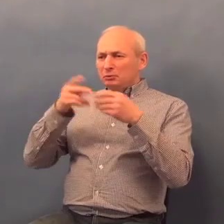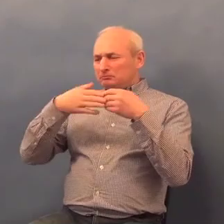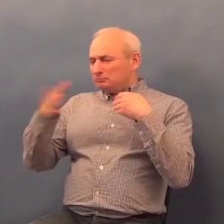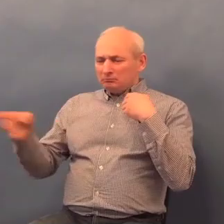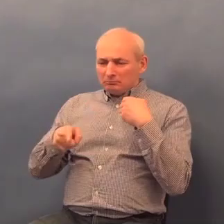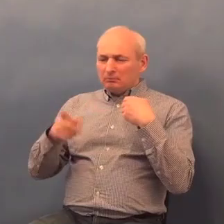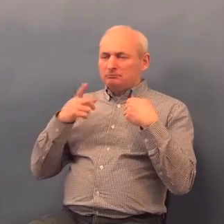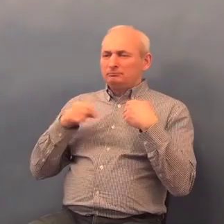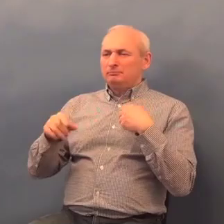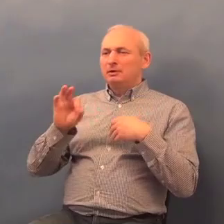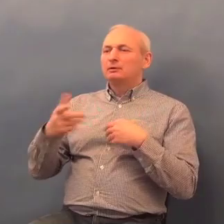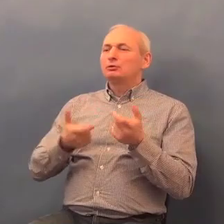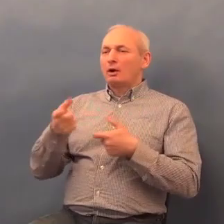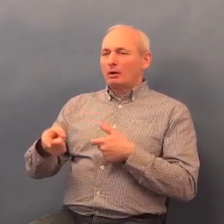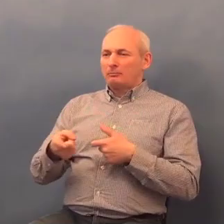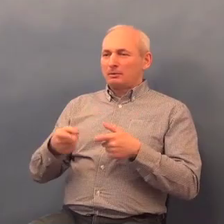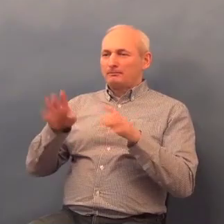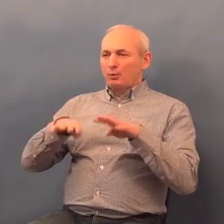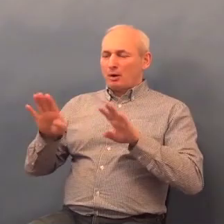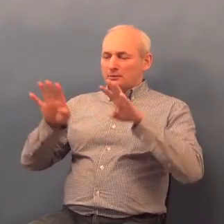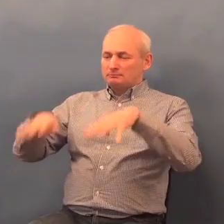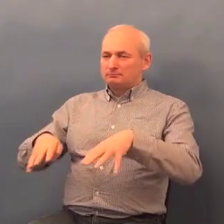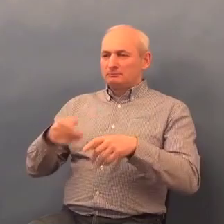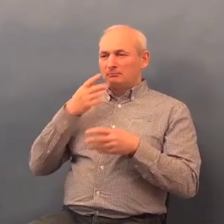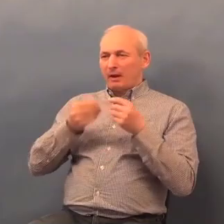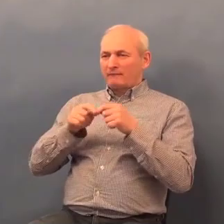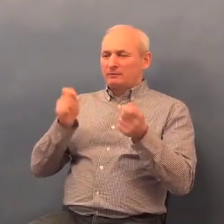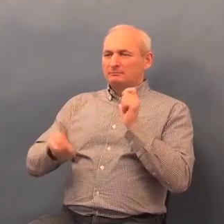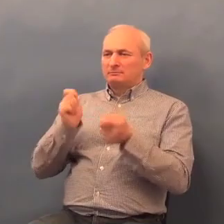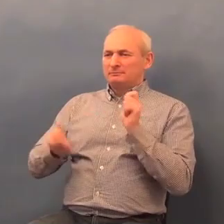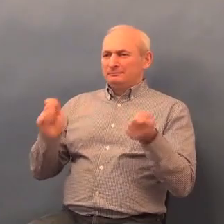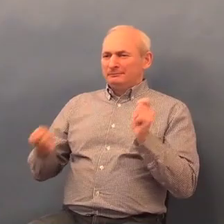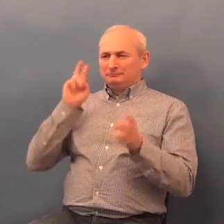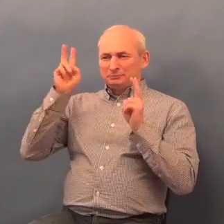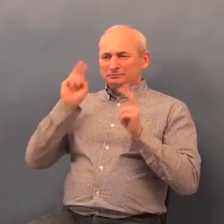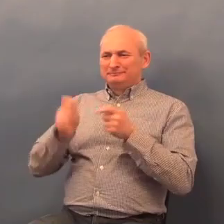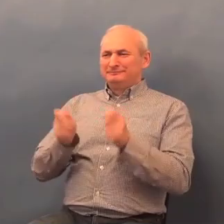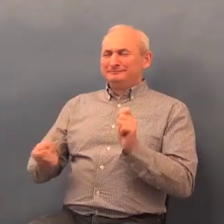Patrzy... Co się okazało? Że syn położył płot na podłodze i bawi się na nim jak na perkusji. I gra, wydając dźwięki.